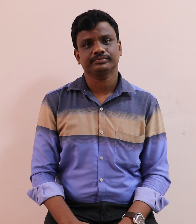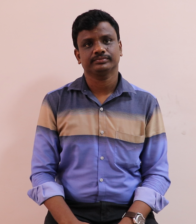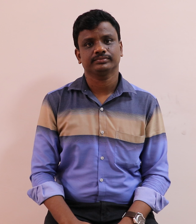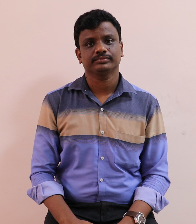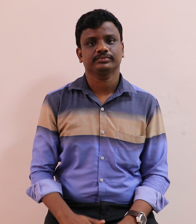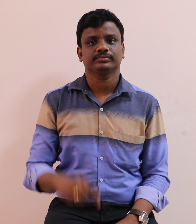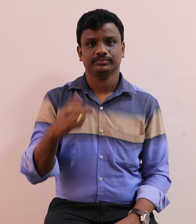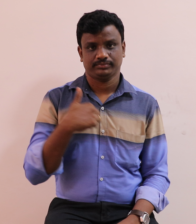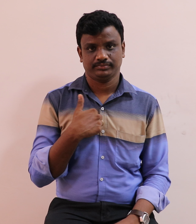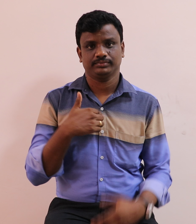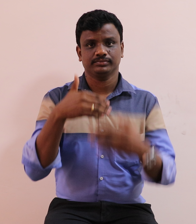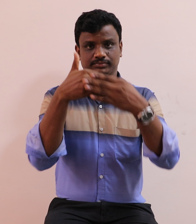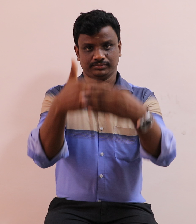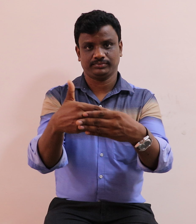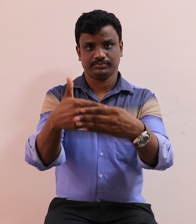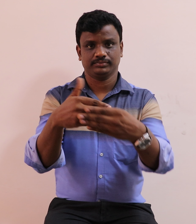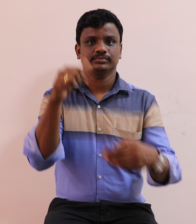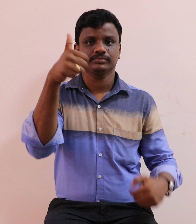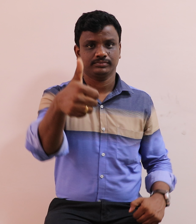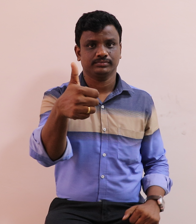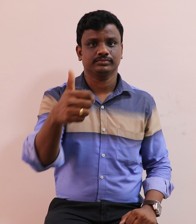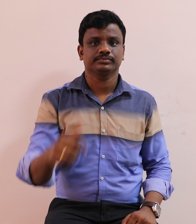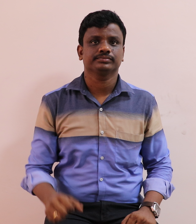i promise